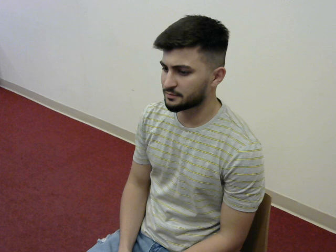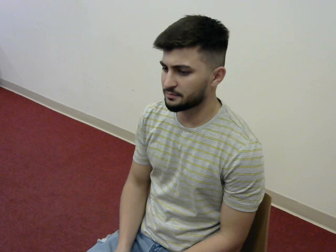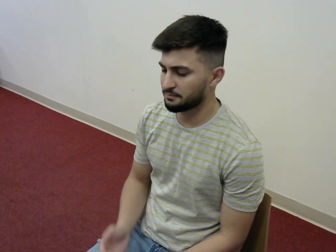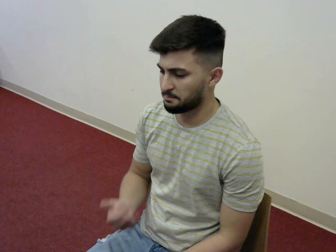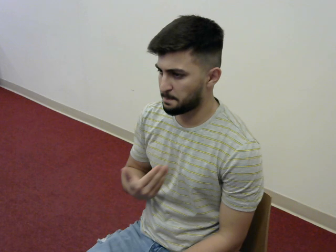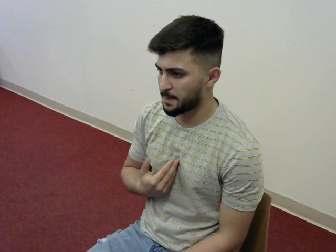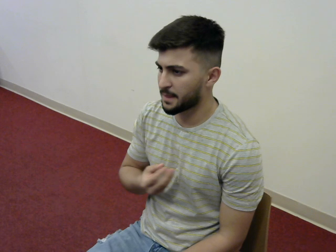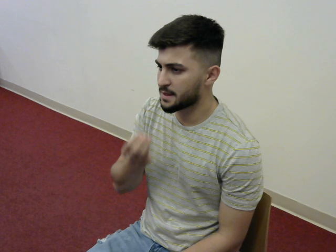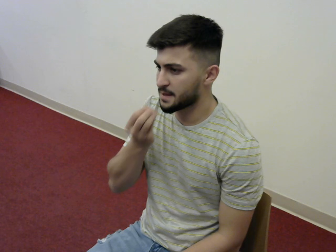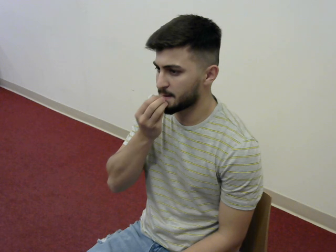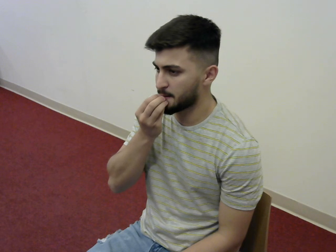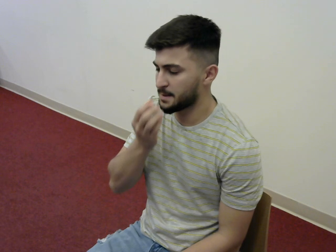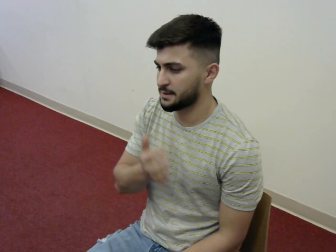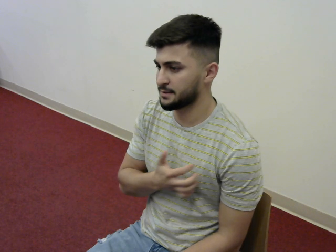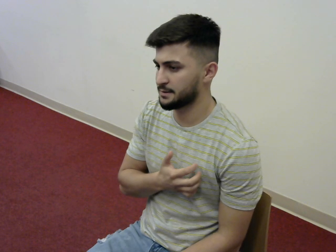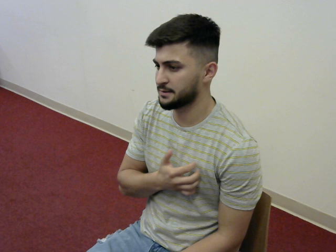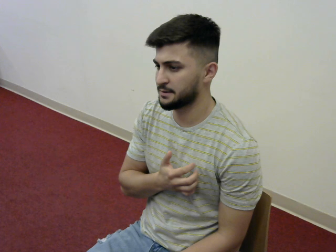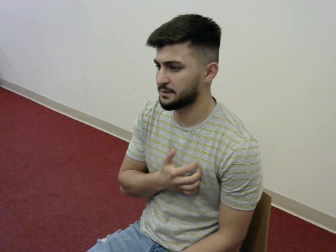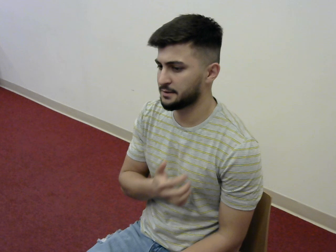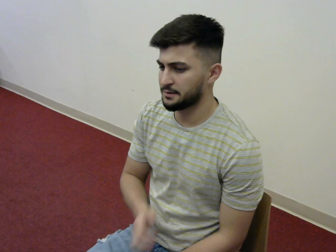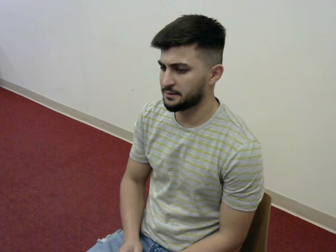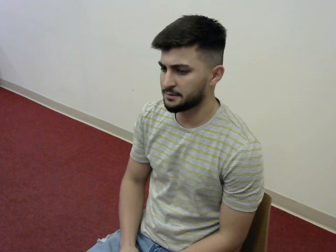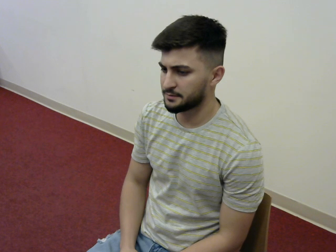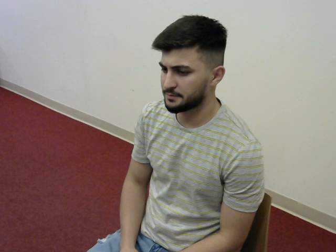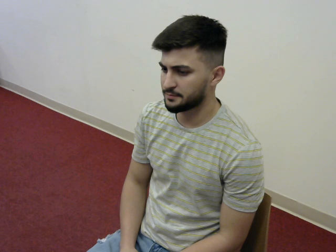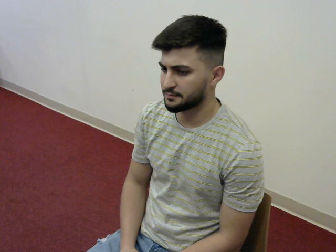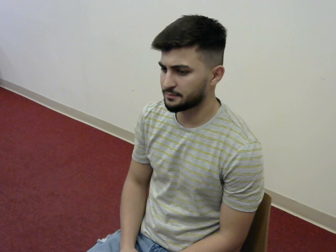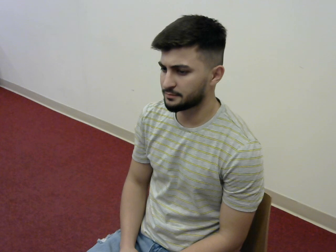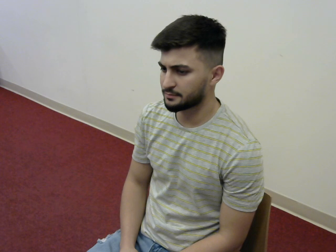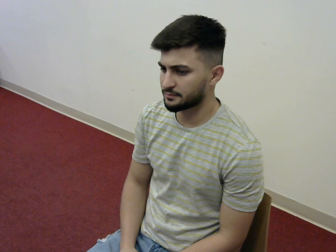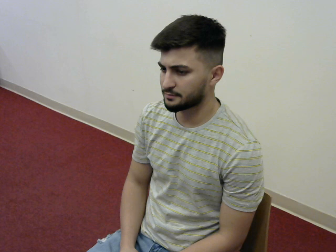Mən yemək istəyirəm